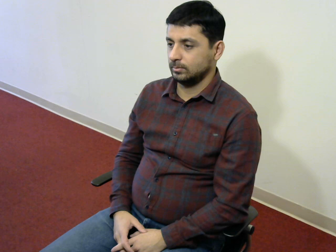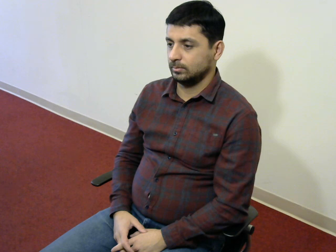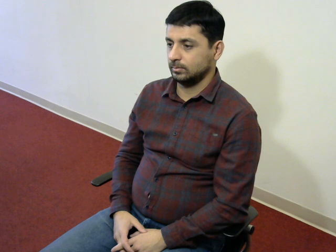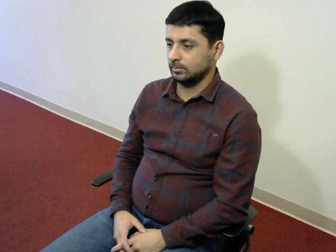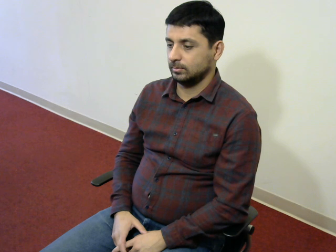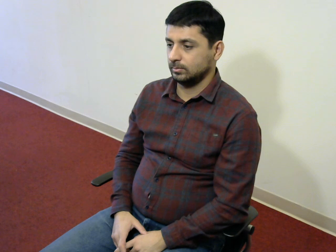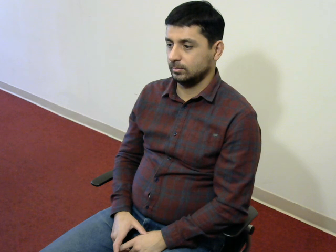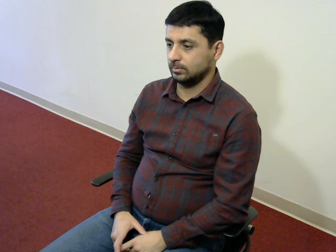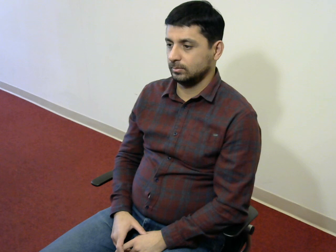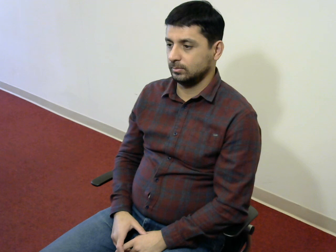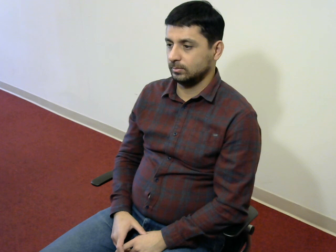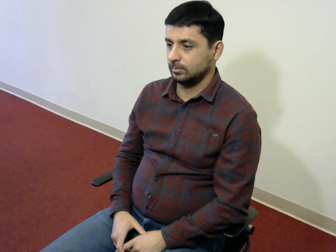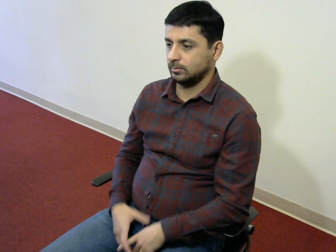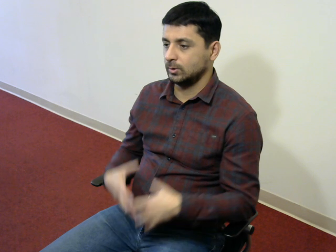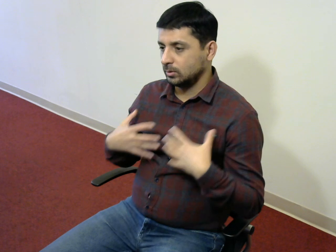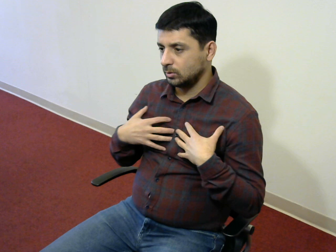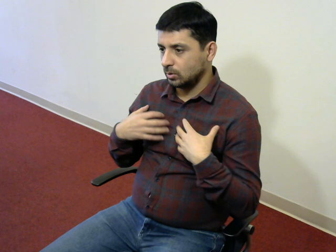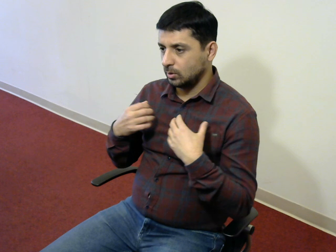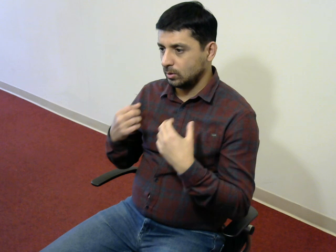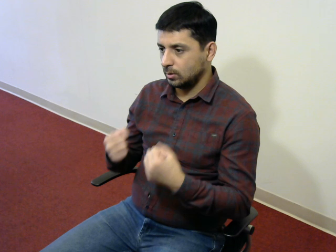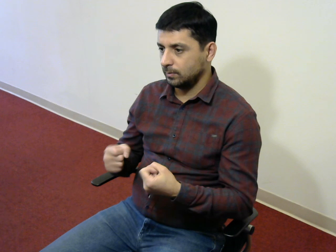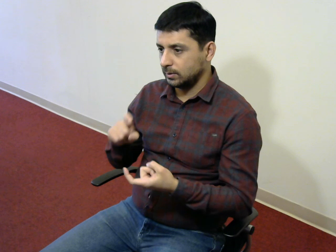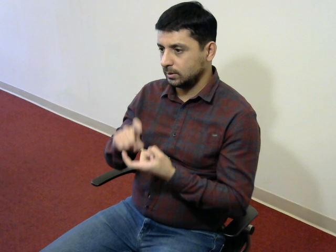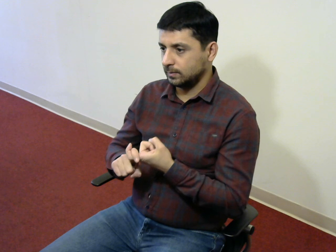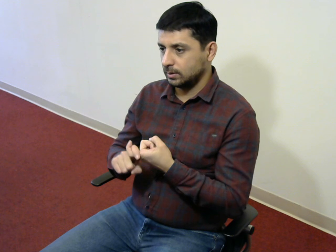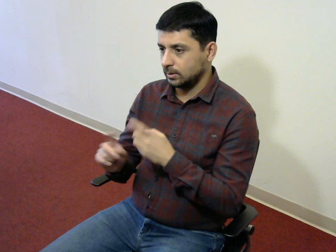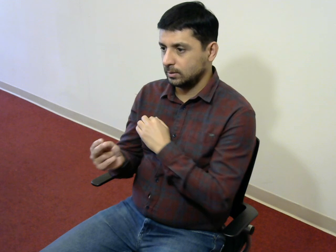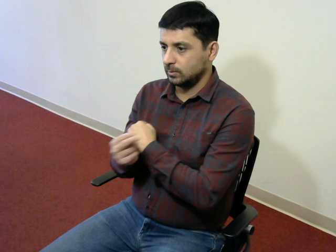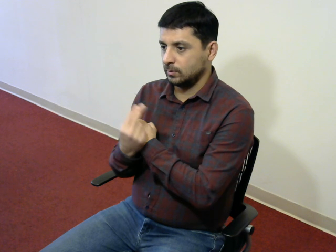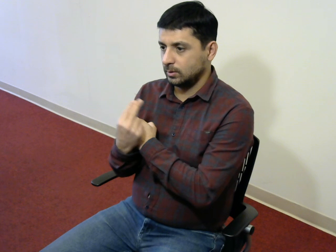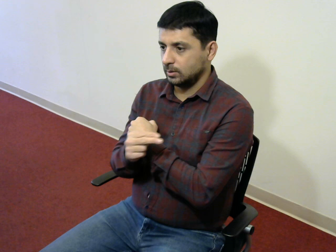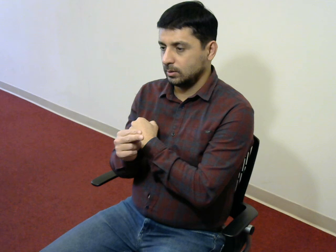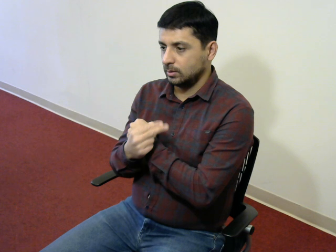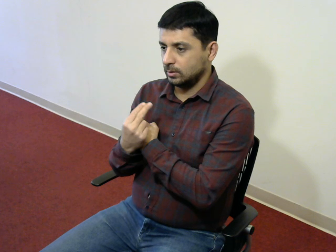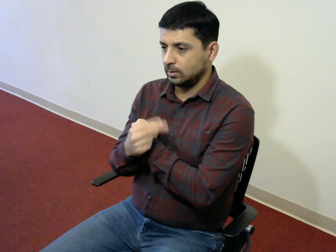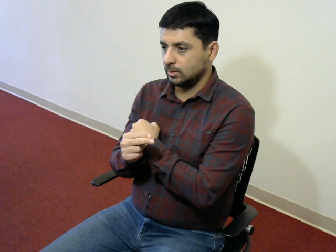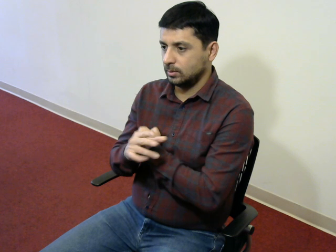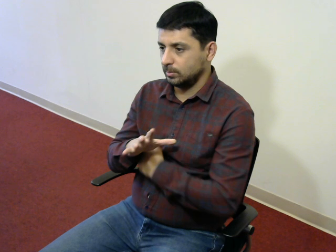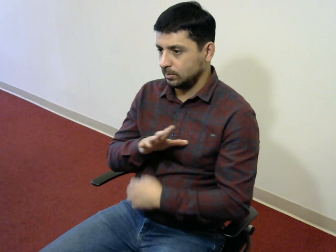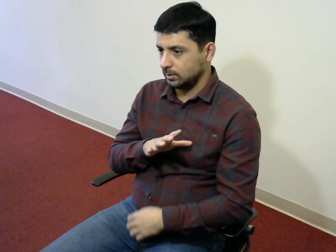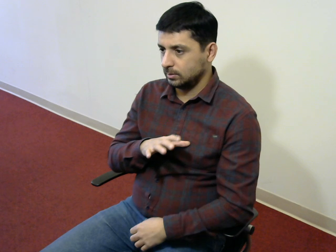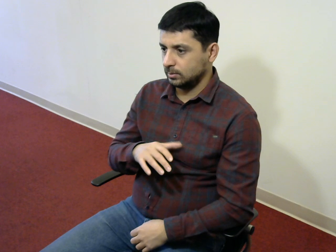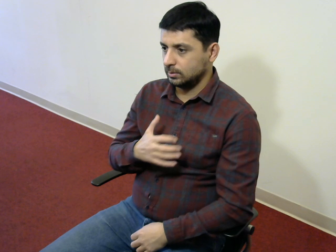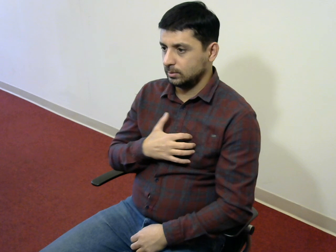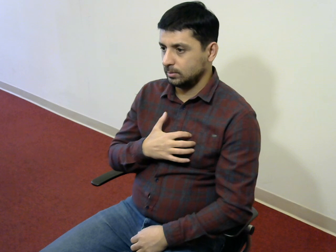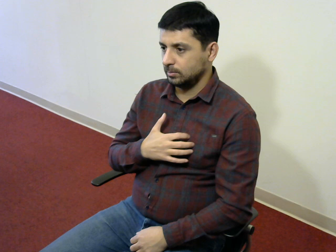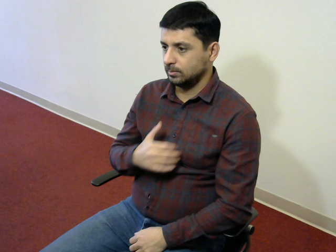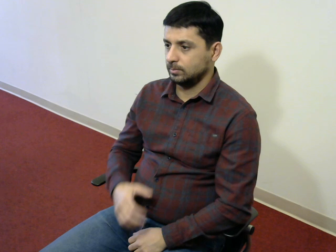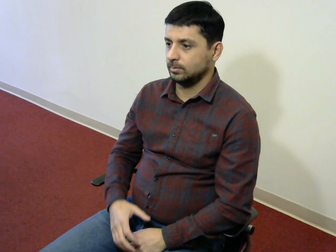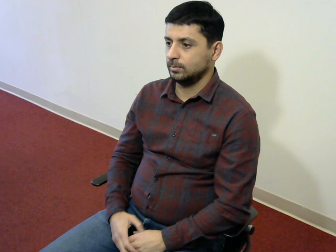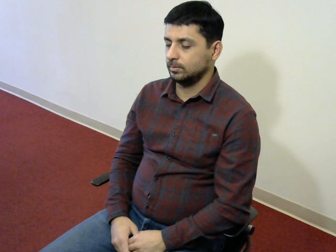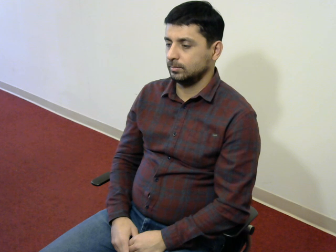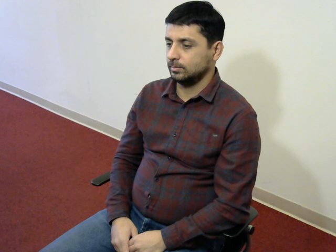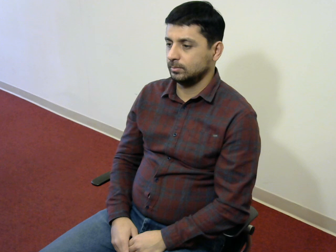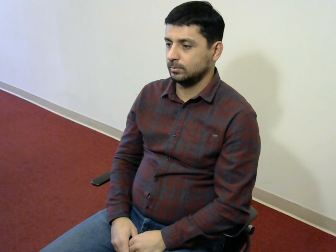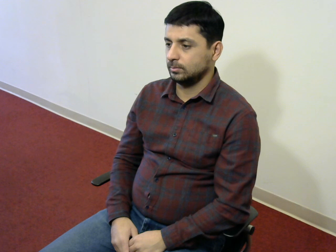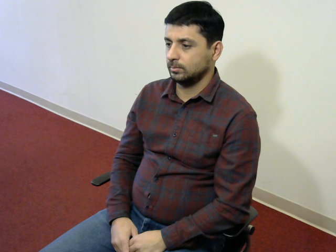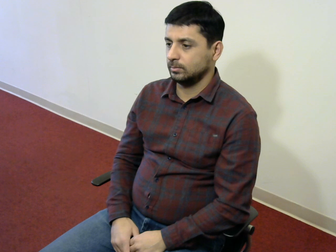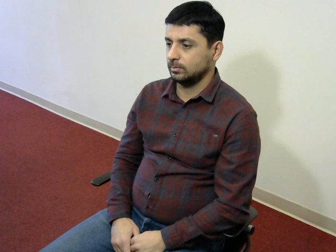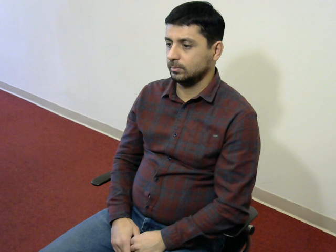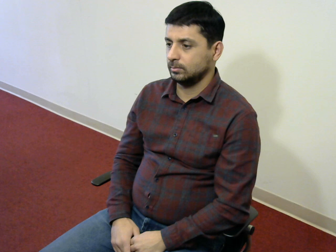Sağlamlığımla bağlı müalicə olmaq istəyirəm